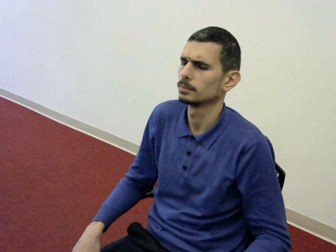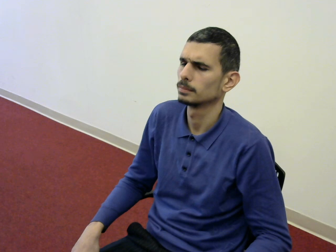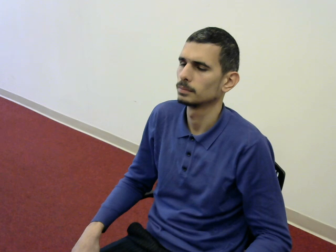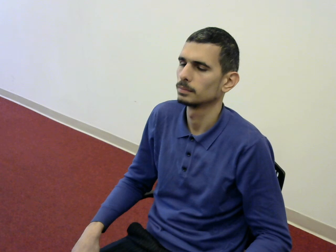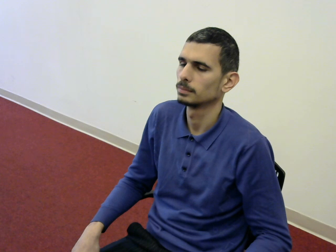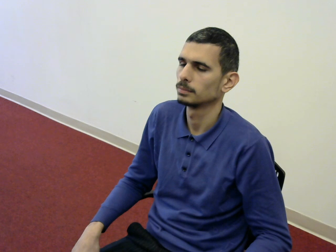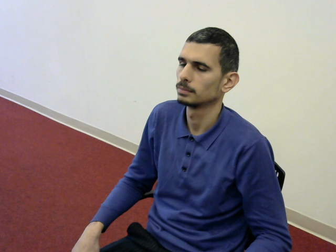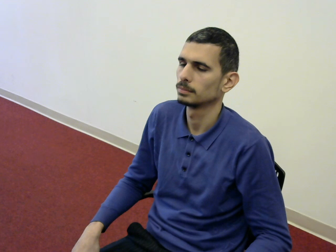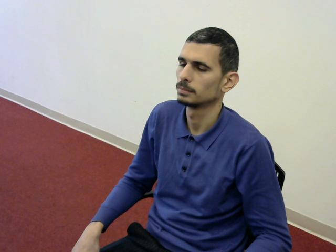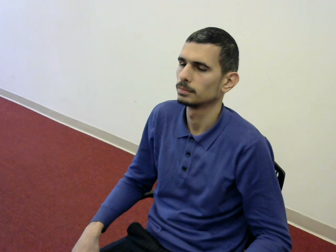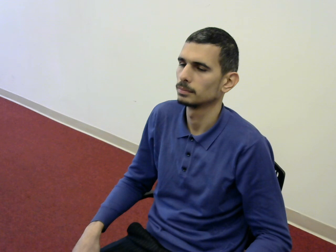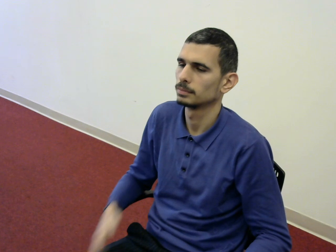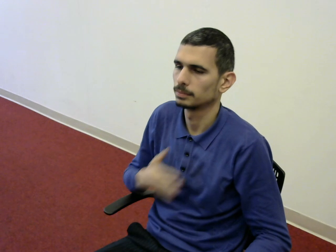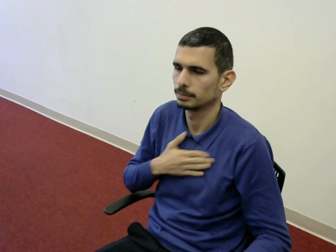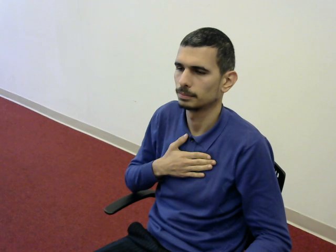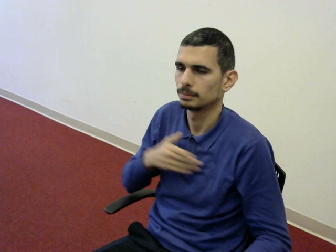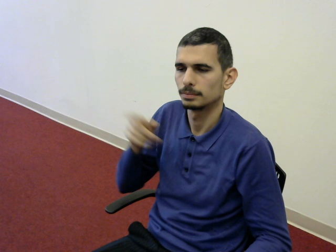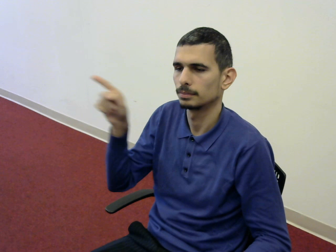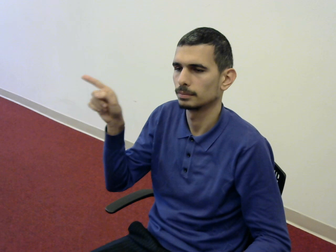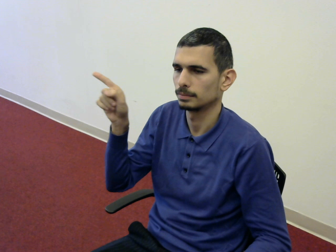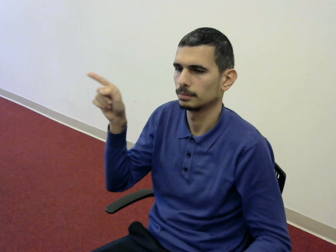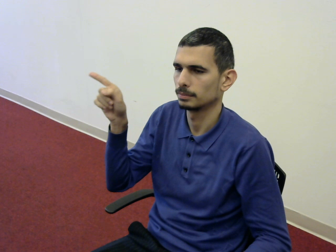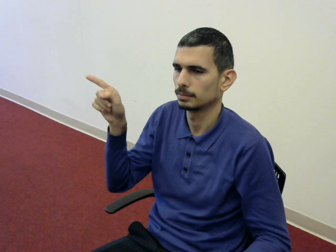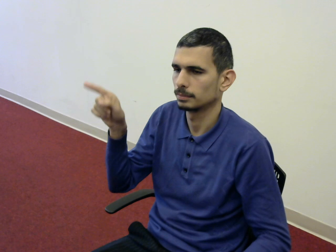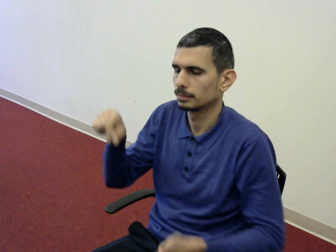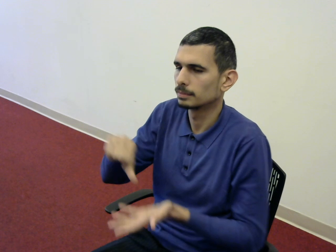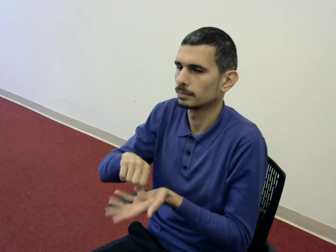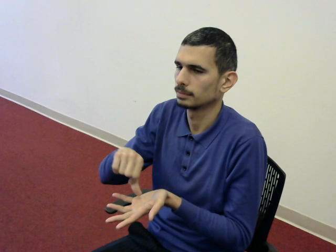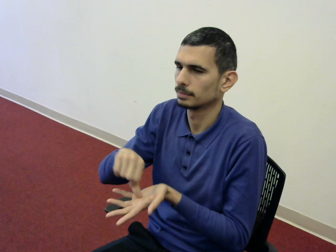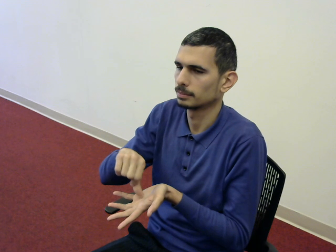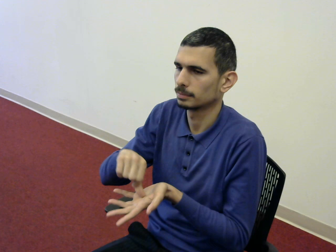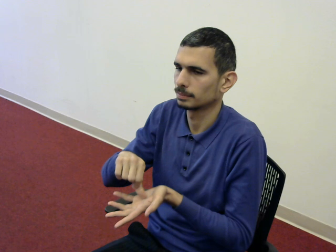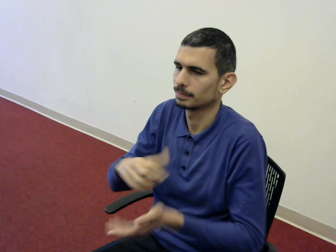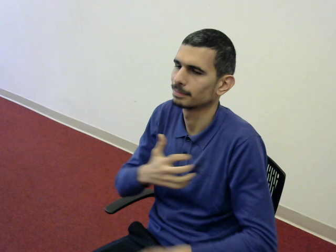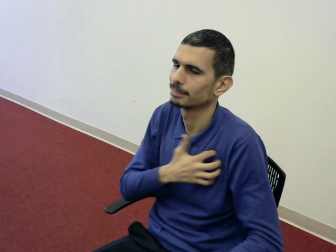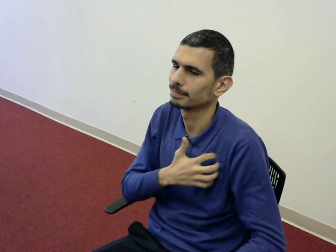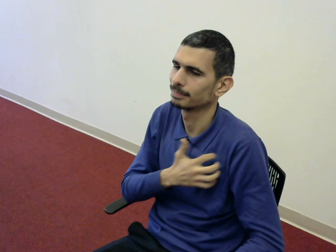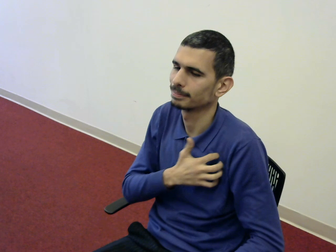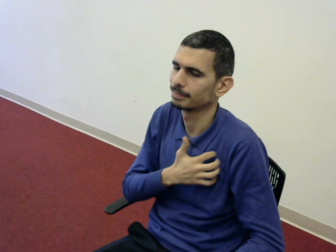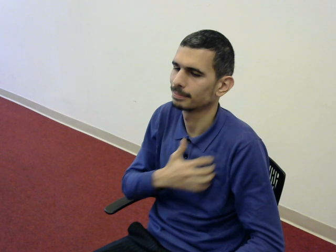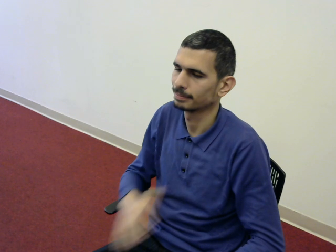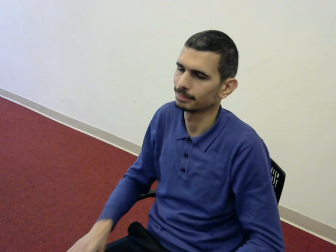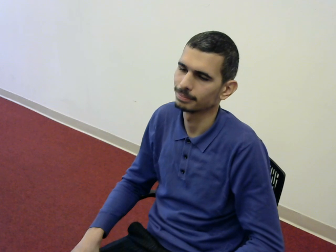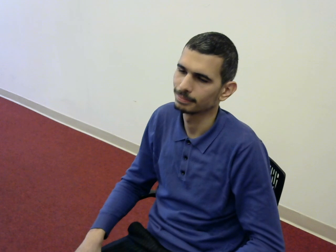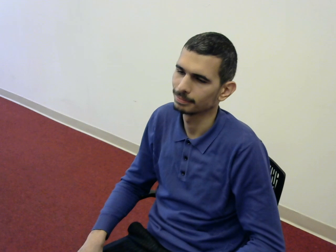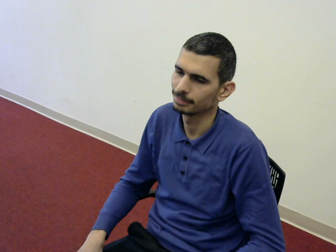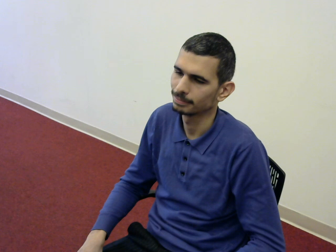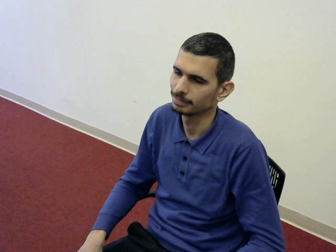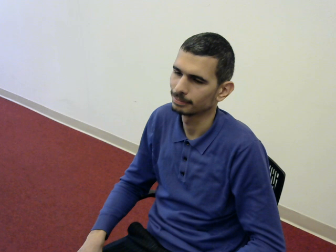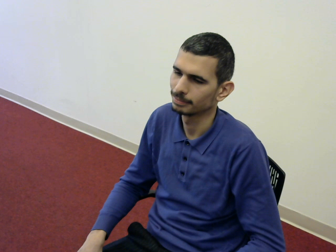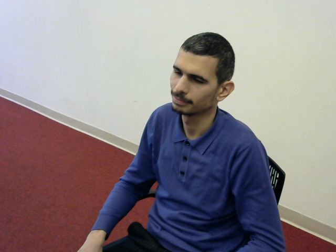Mən orda olmaq istəyərdim